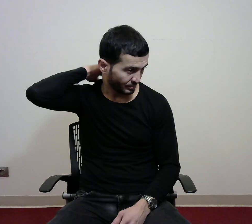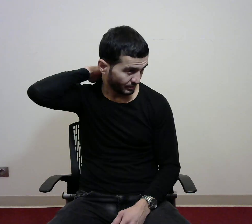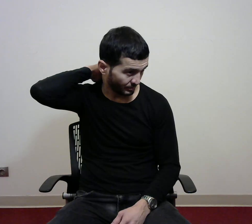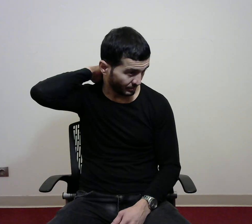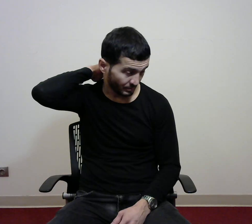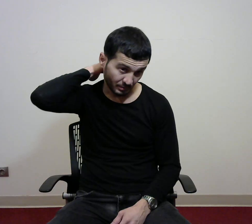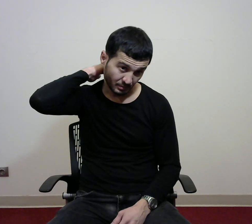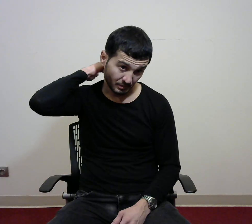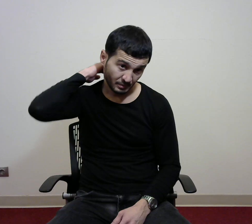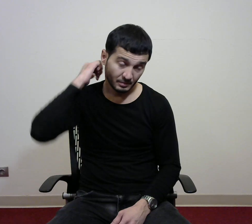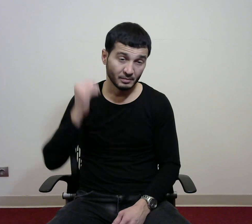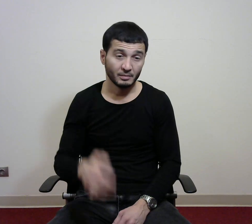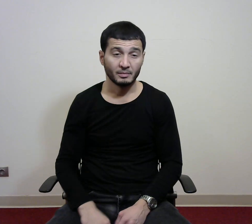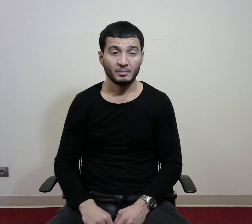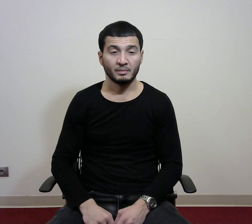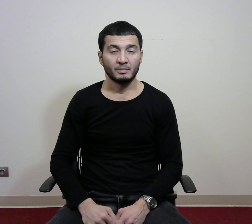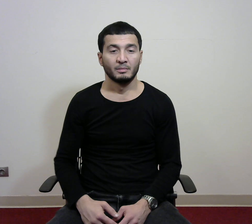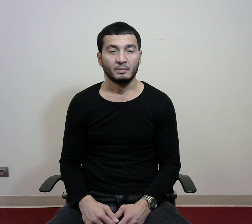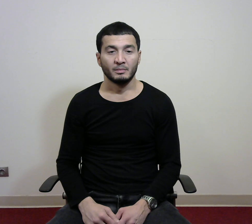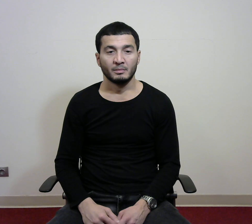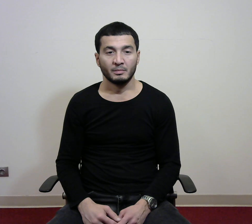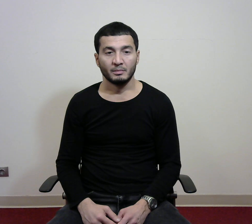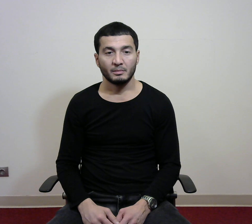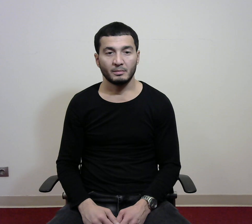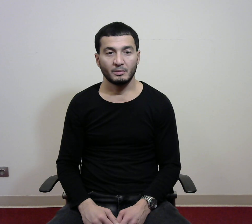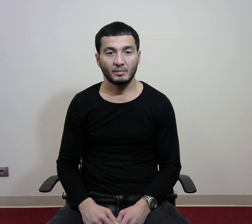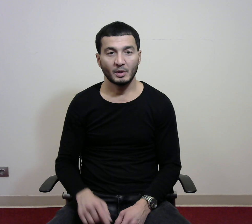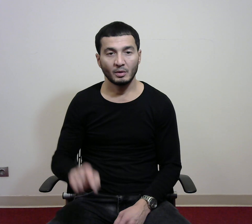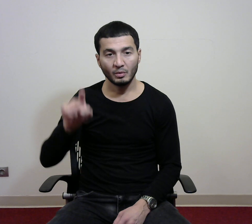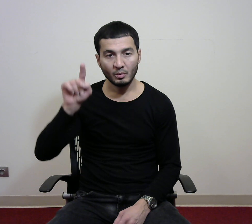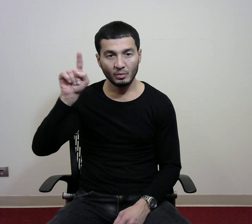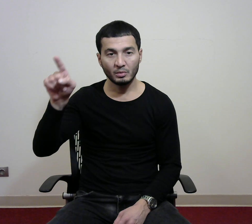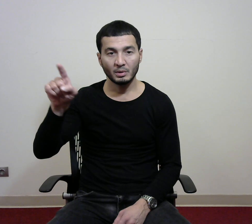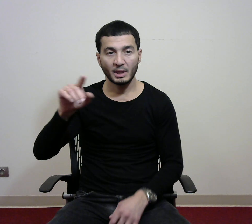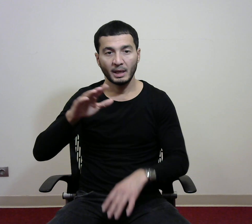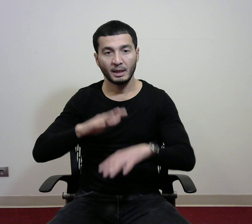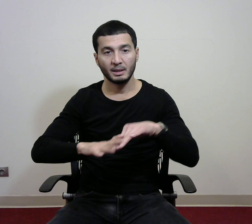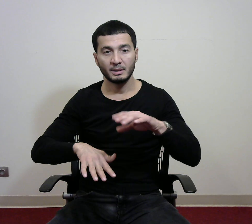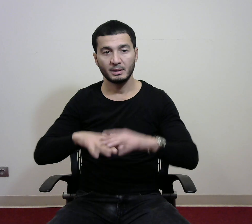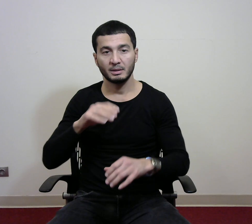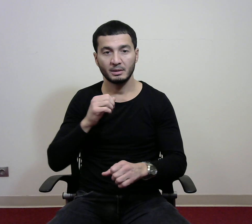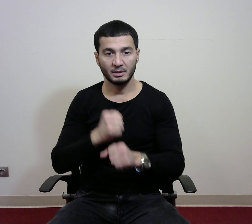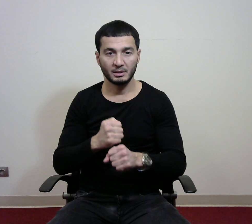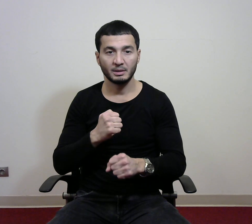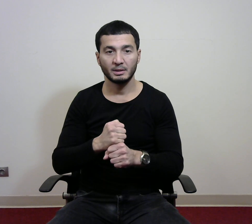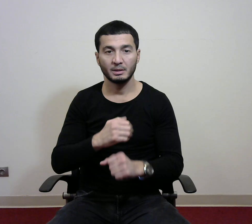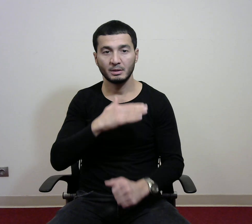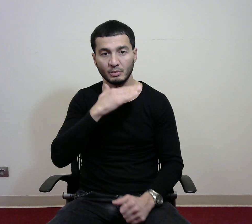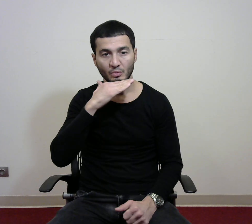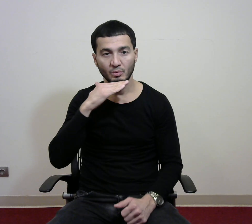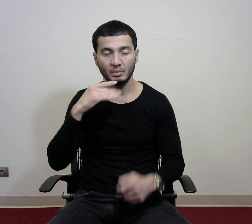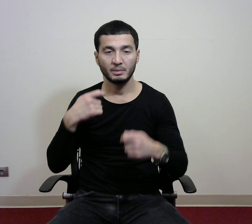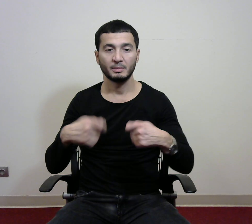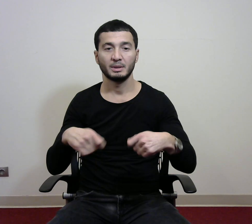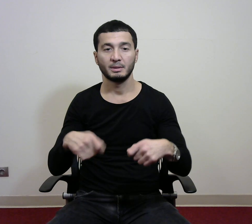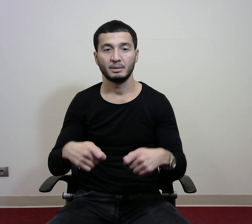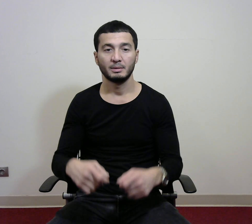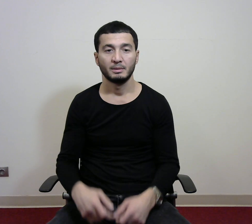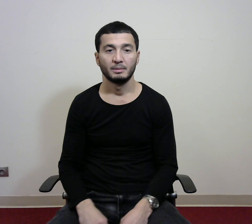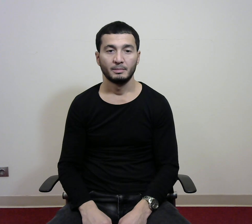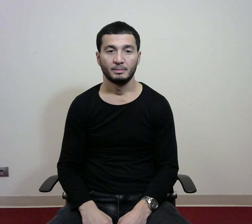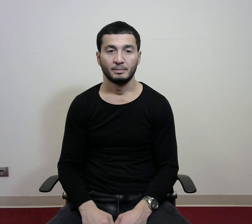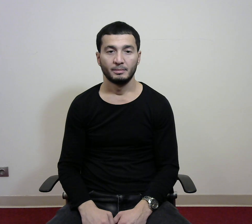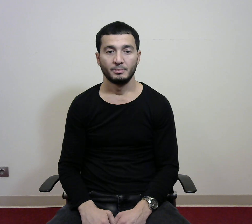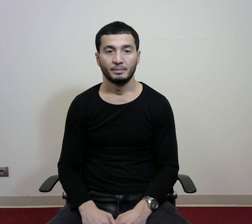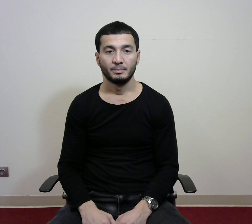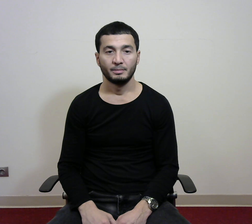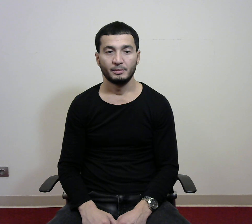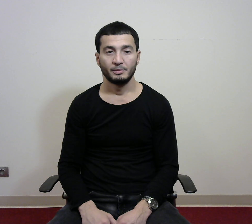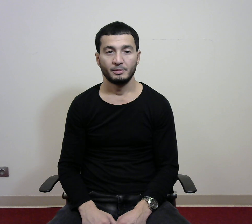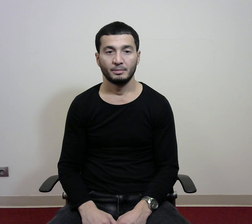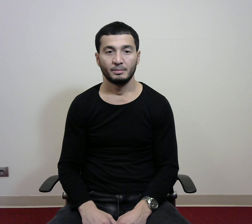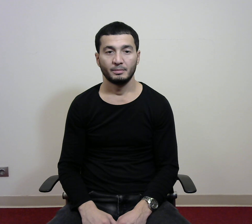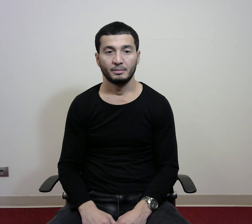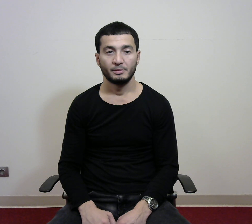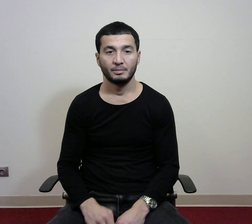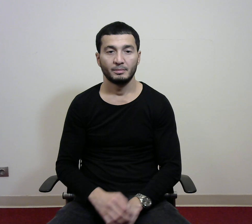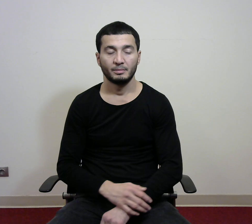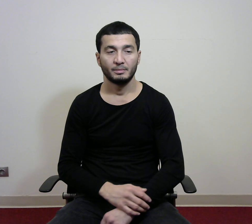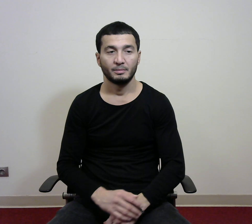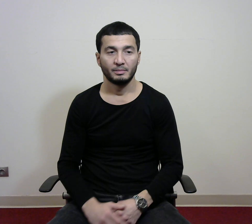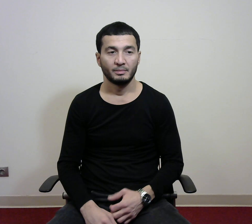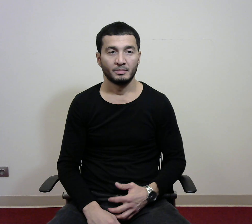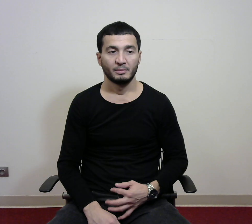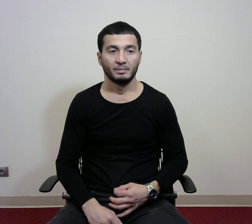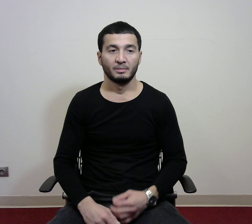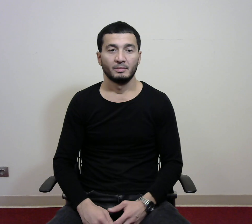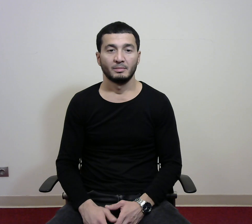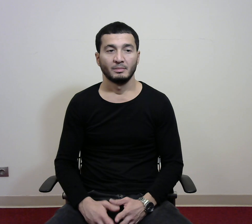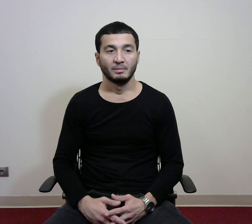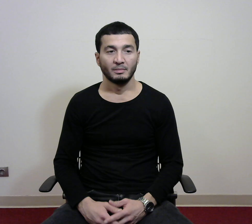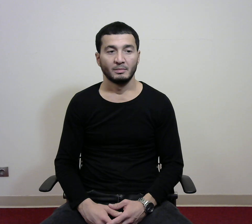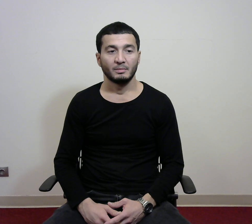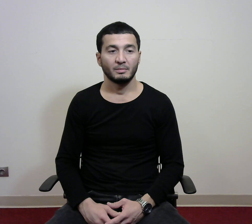Onun əl işləri çox satılır